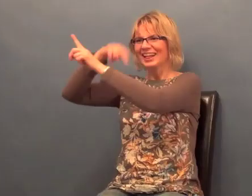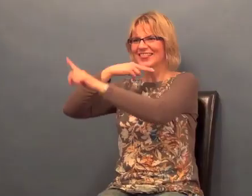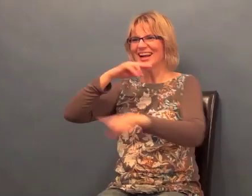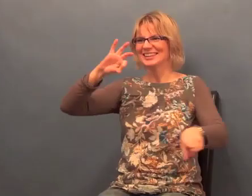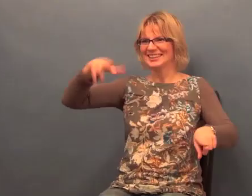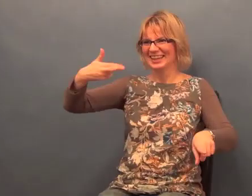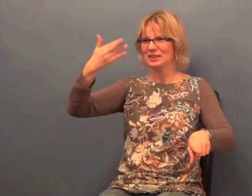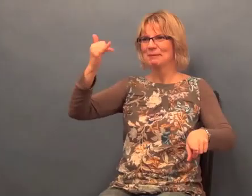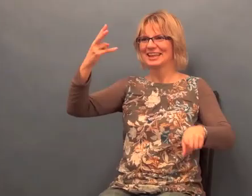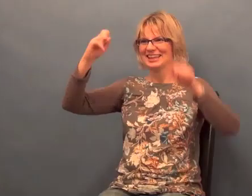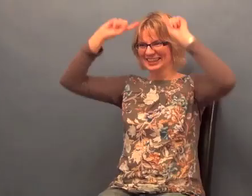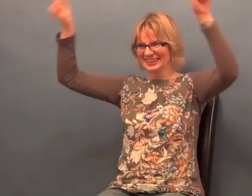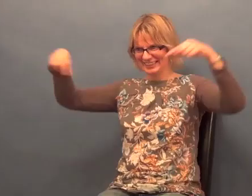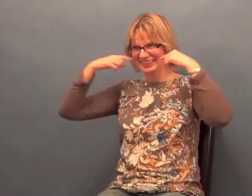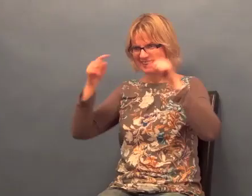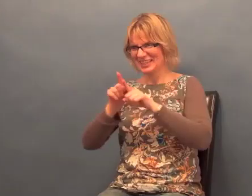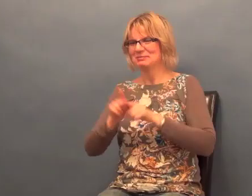Tata Myszka Miki, ten sam, co w poprzedniej historii z synem.